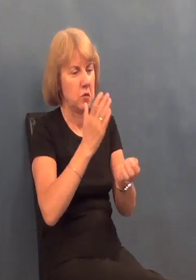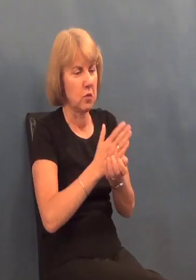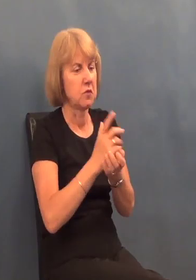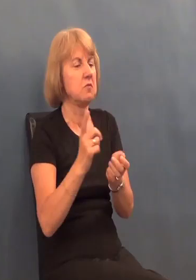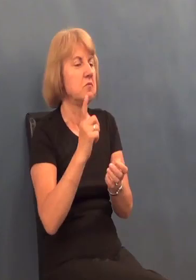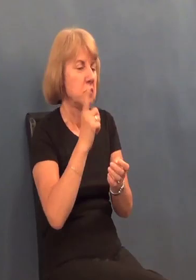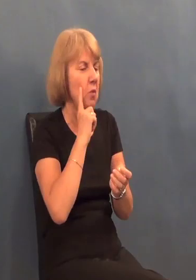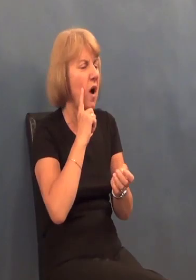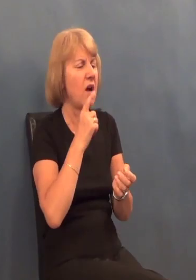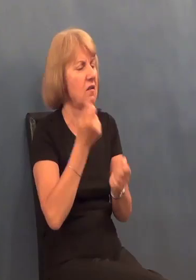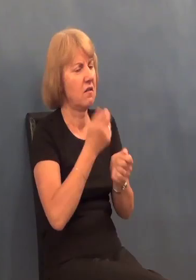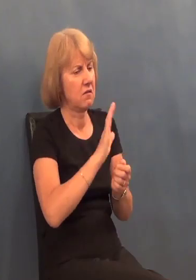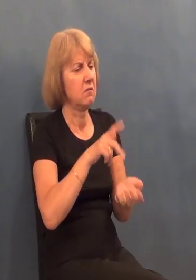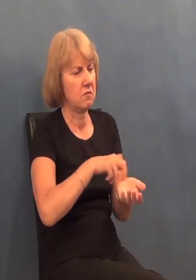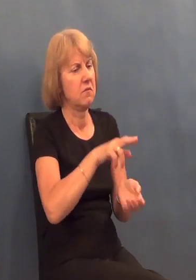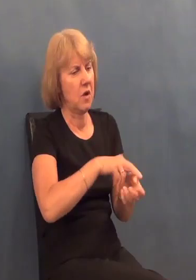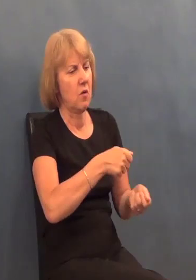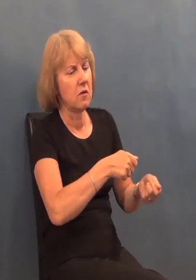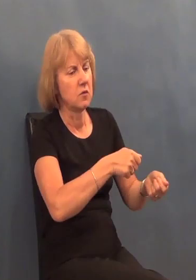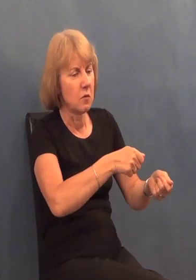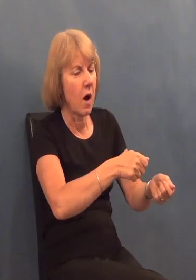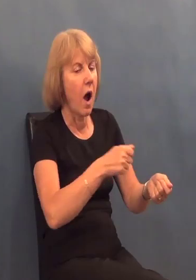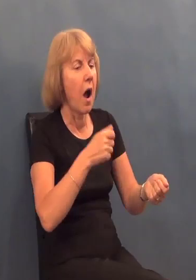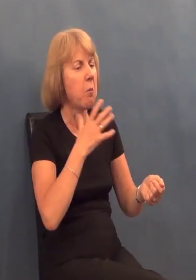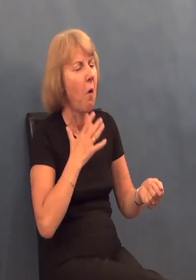Ale ten chłopiec nie jedzie dalej na rowerze, tylko idzie powoli piechotą prowadząc rower.